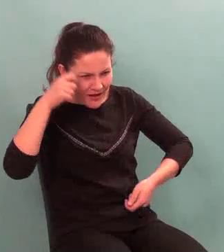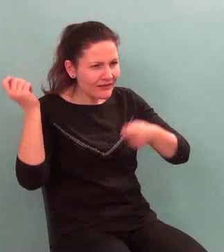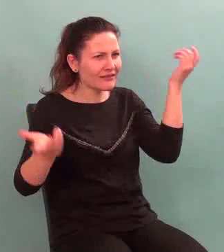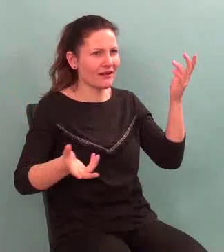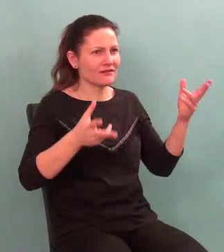Nie ma żaby.